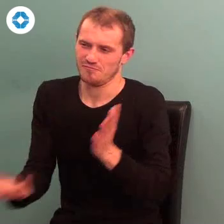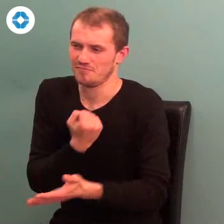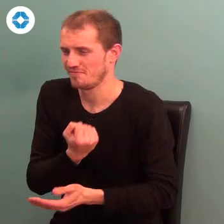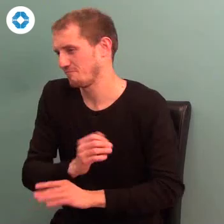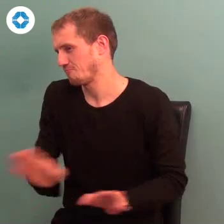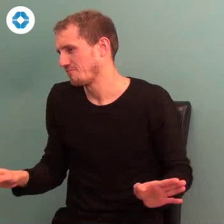Koniec.